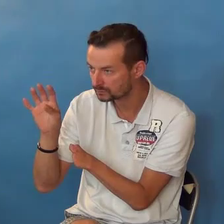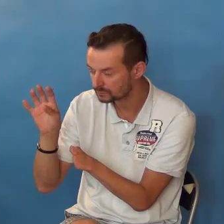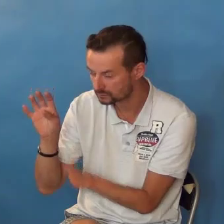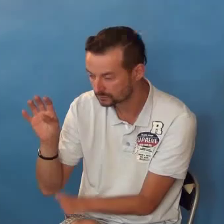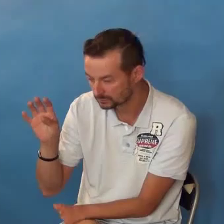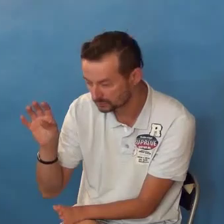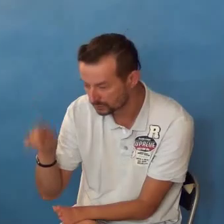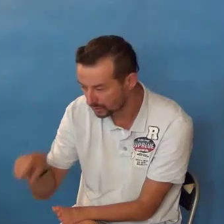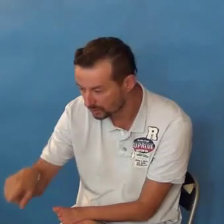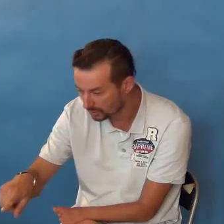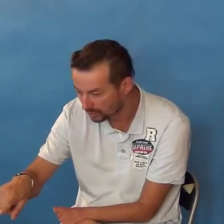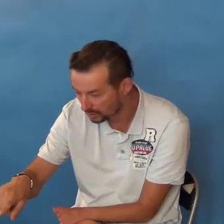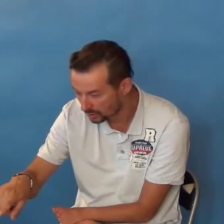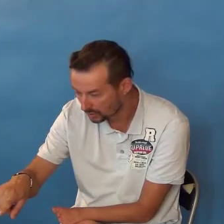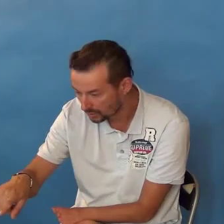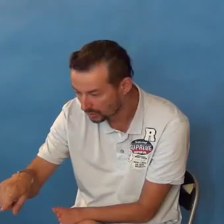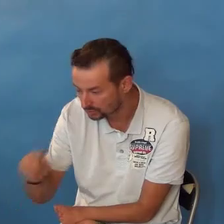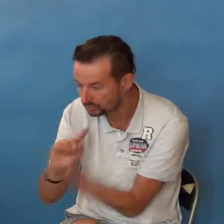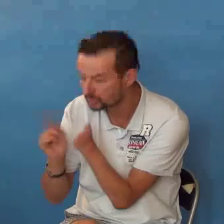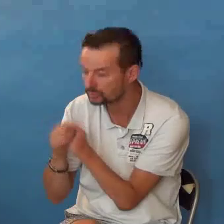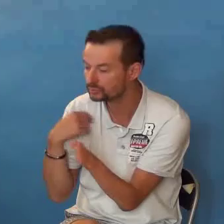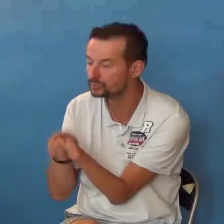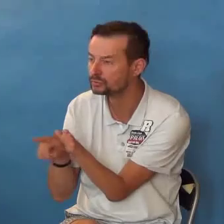Tu jest zaznaczone, że mam spotkanie z siostrą.